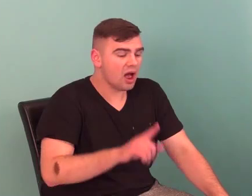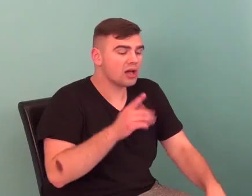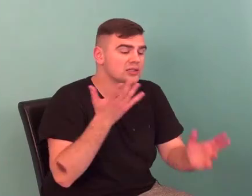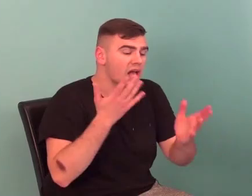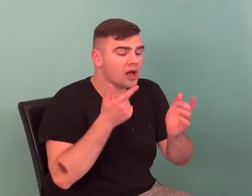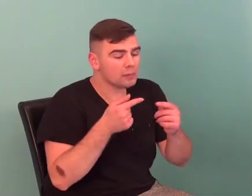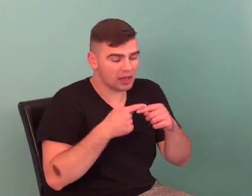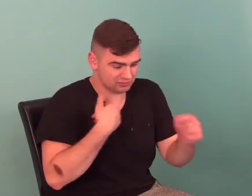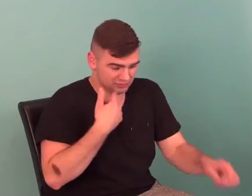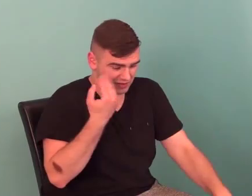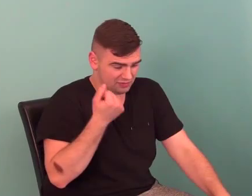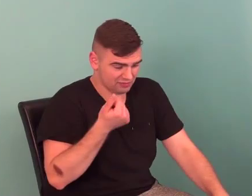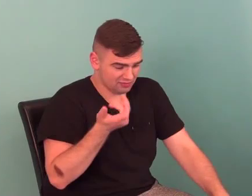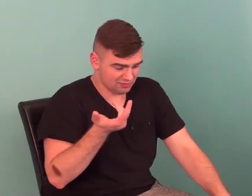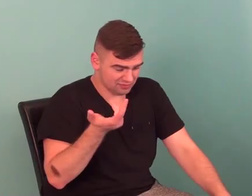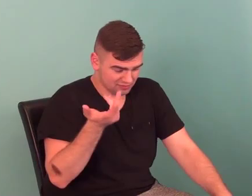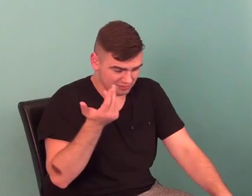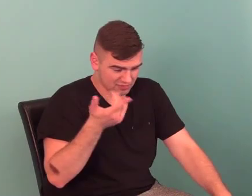Gdzie by to pasowało, to nie wiem.